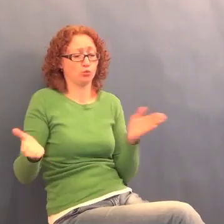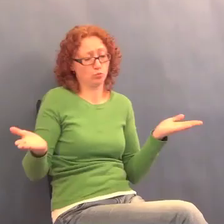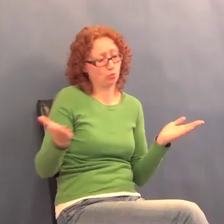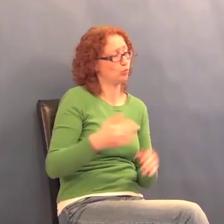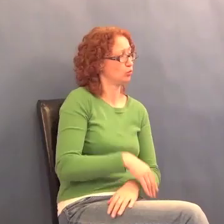Obok.